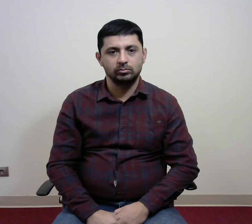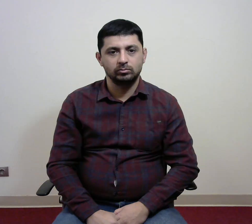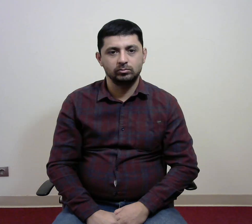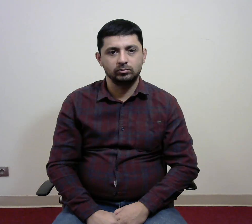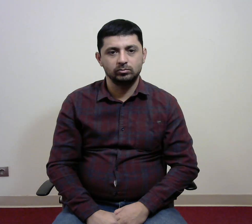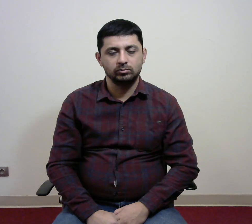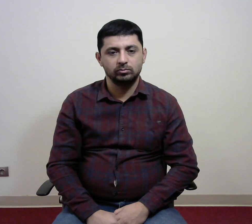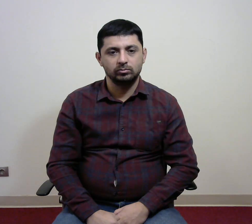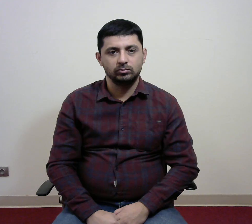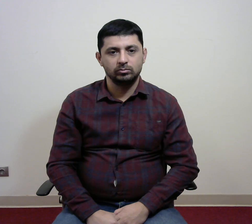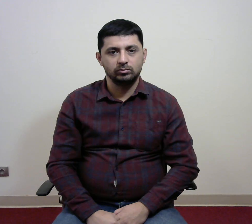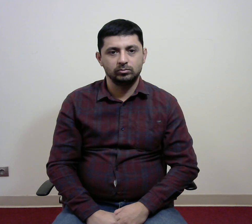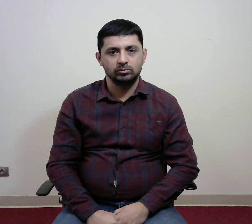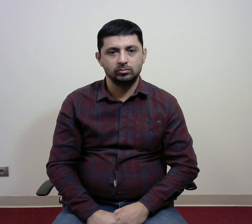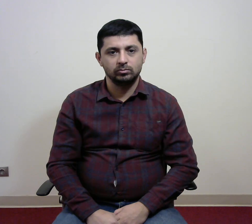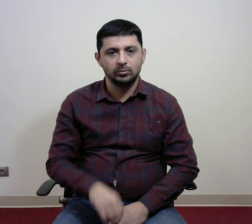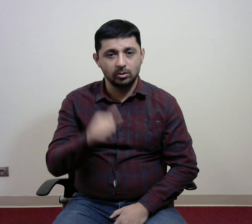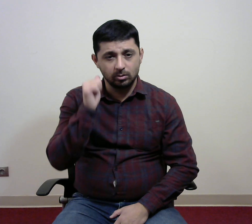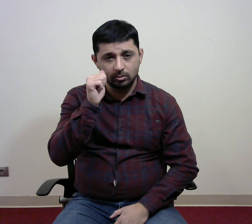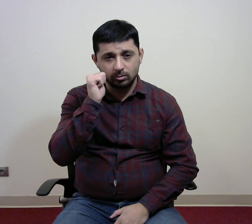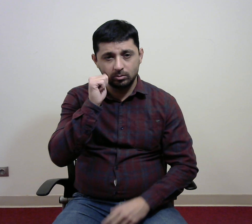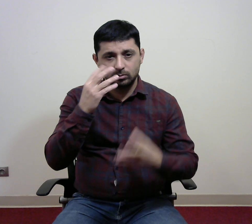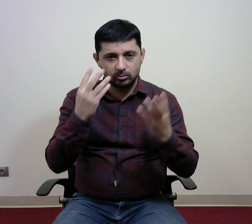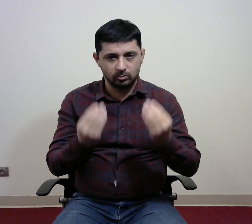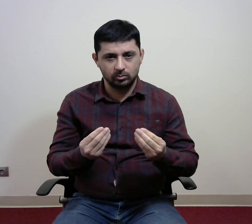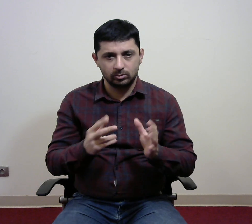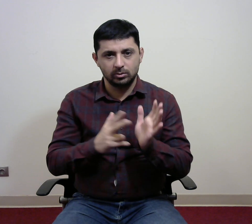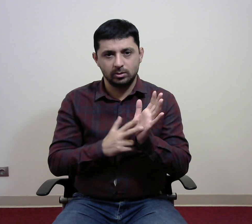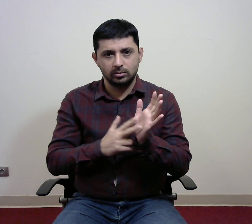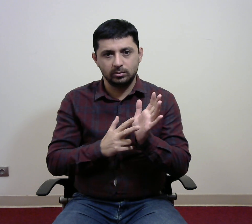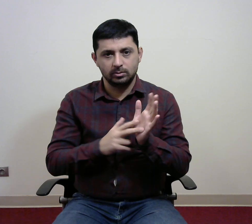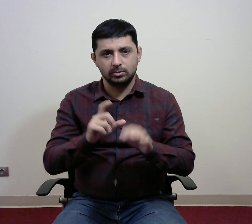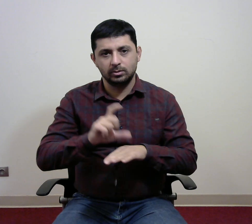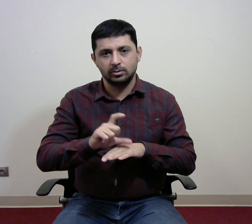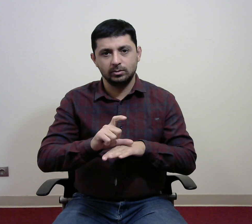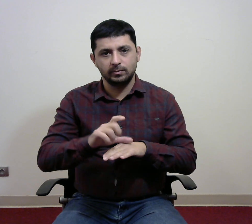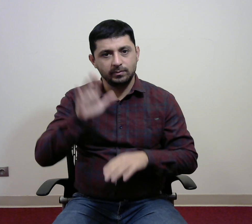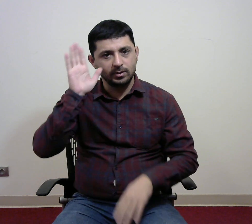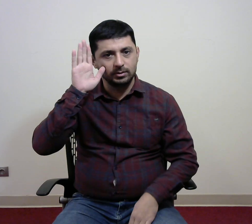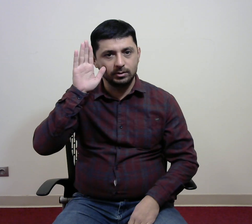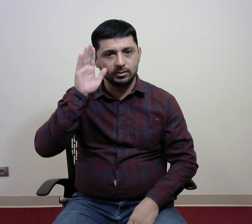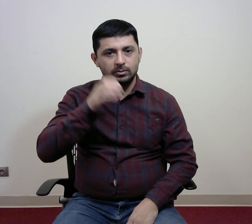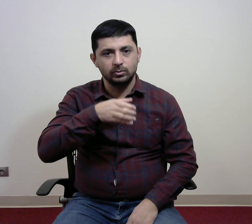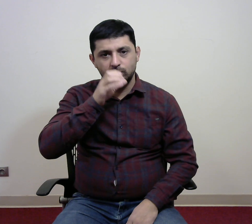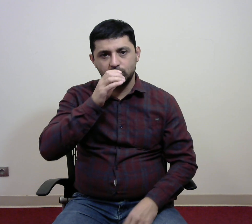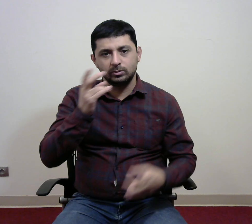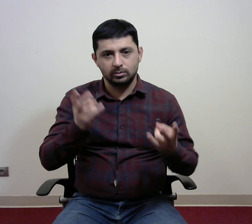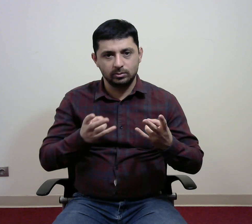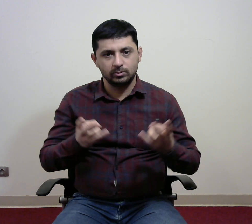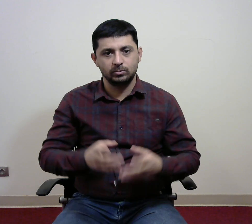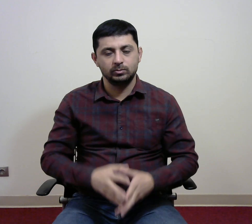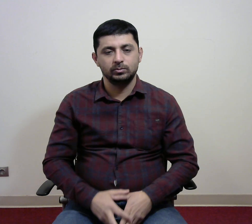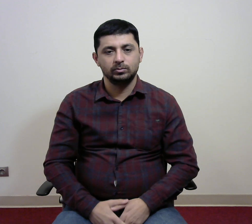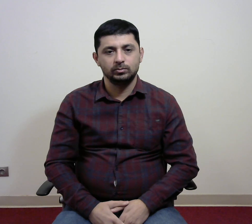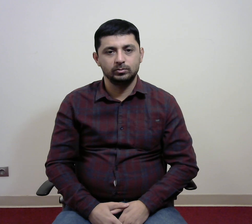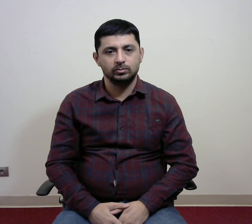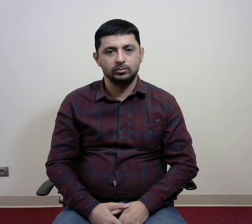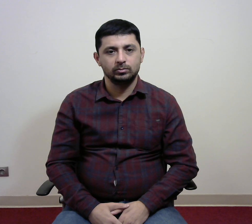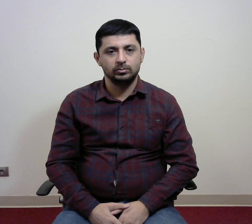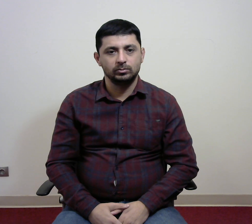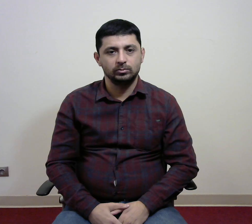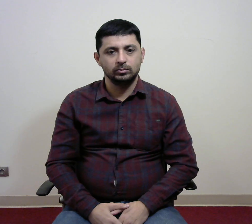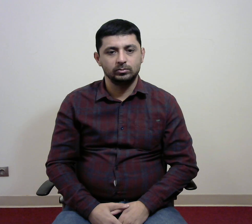Hər gün 8 stəkan su içmək lazımdır